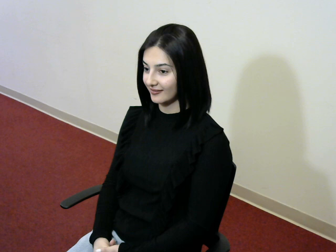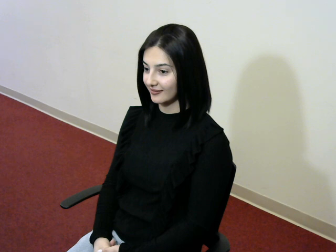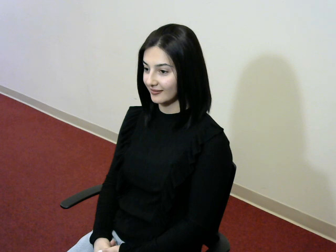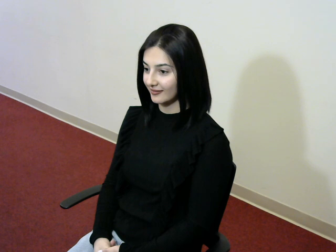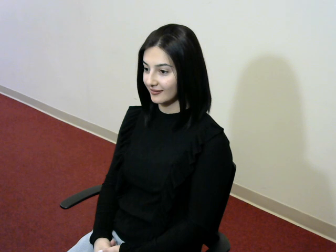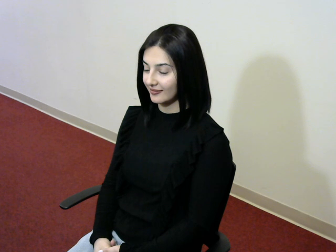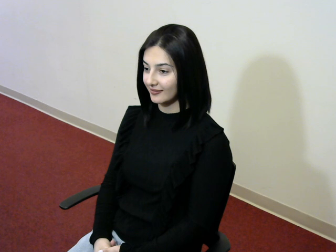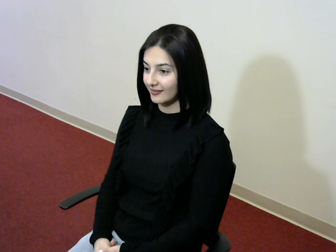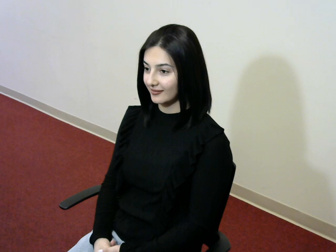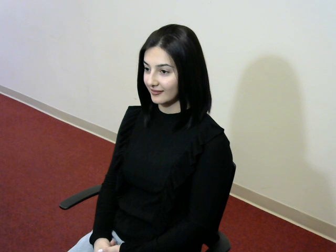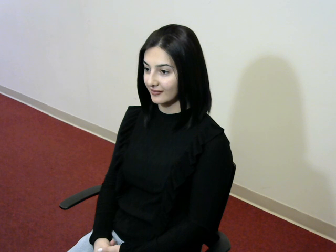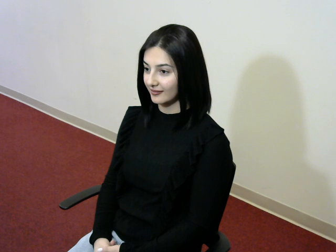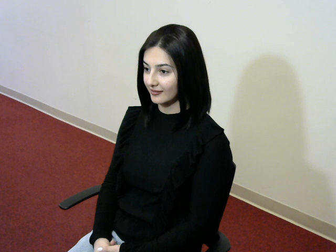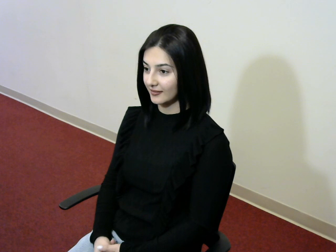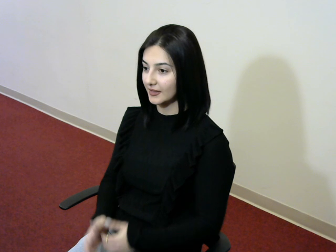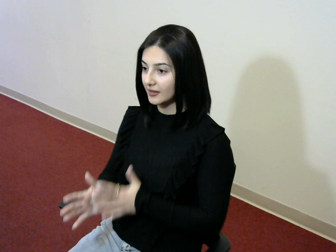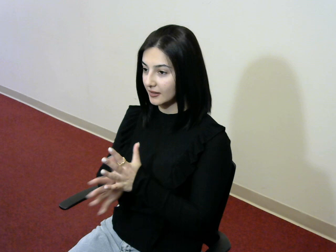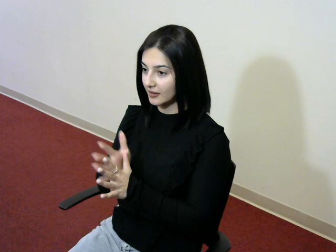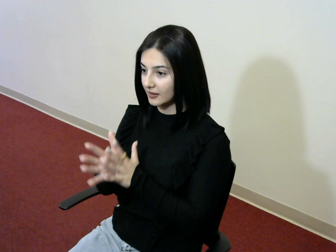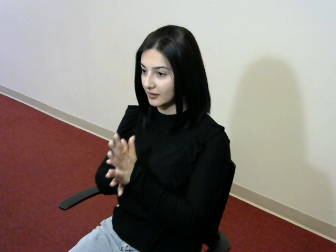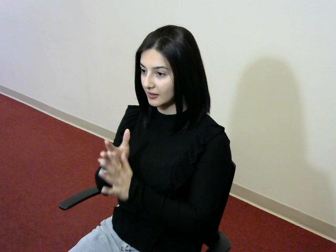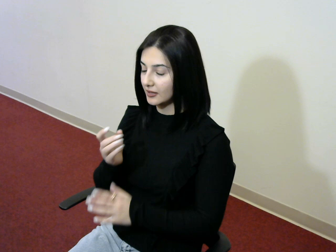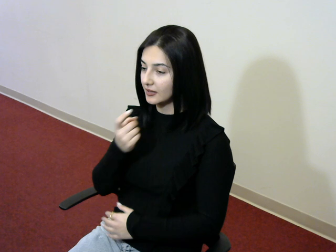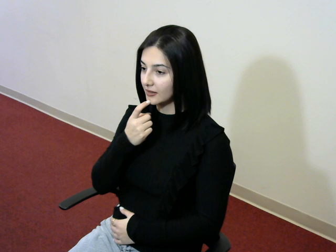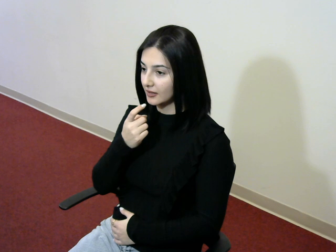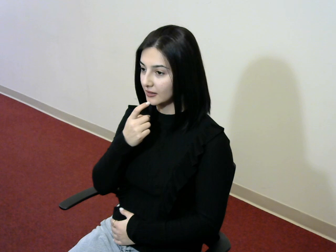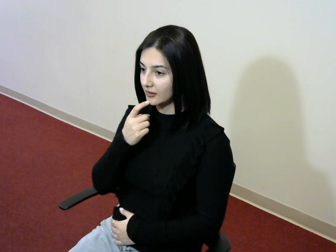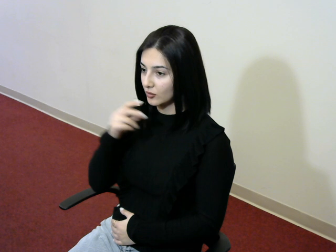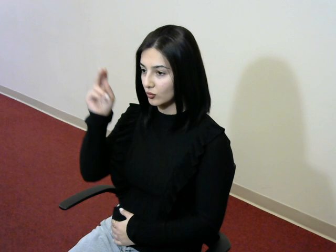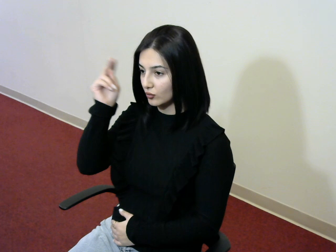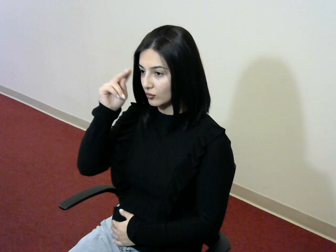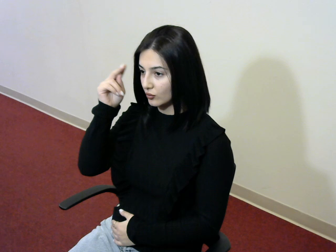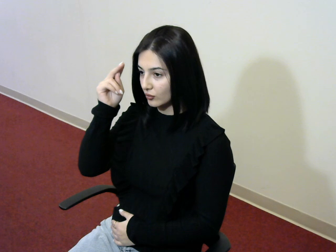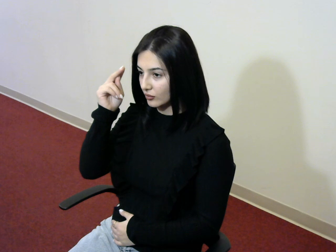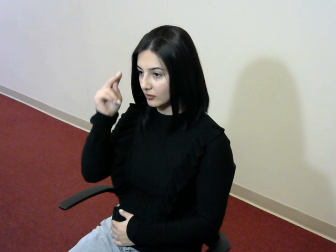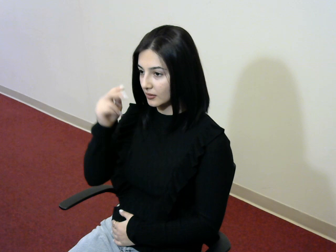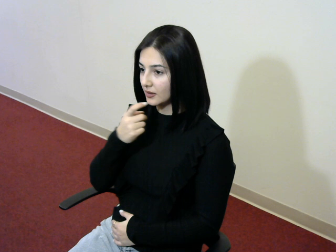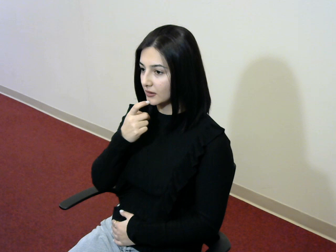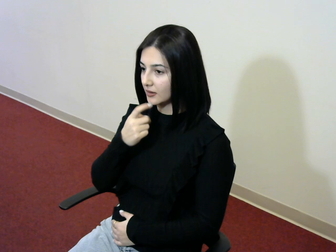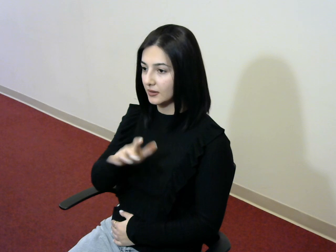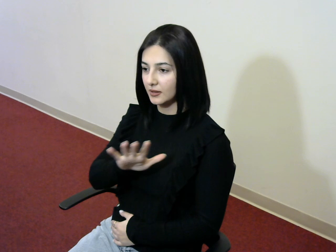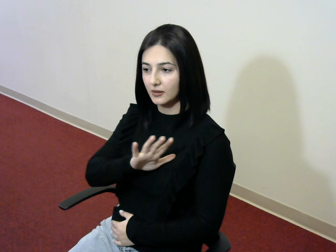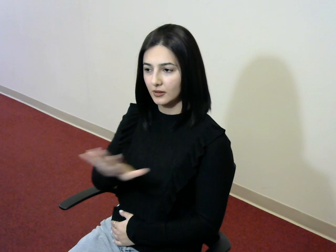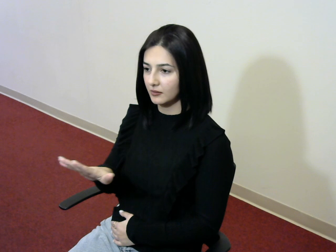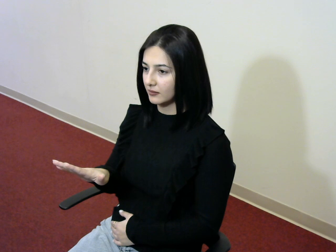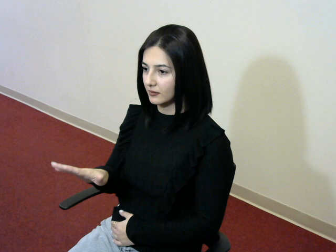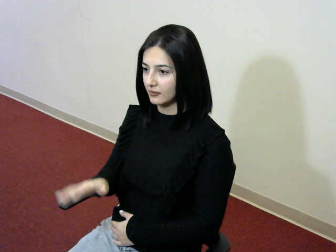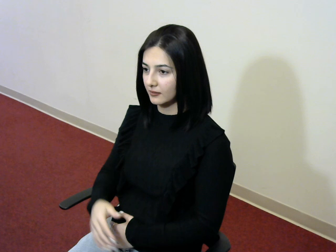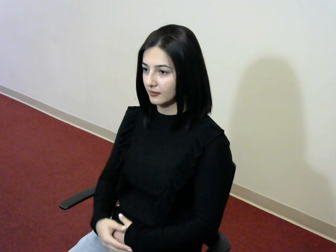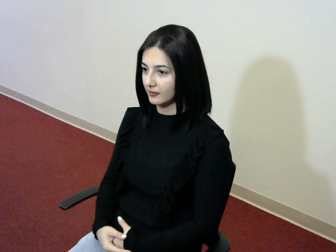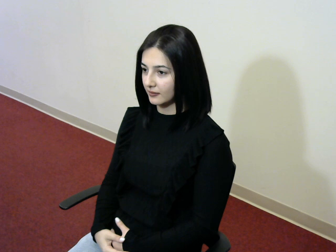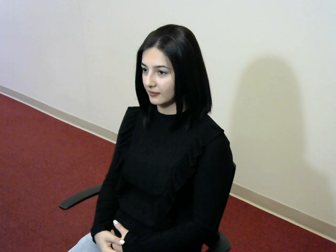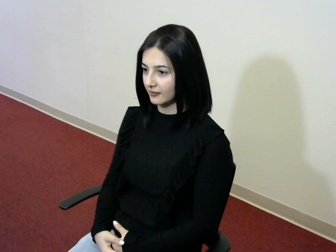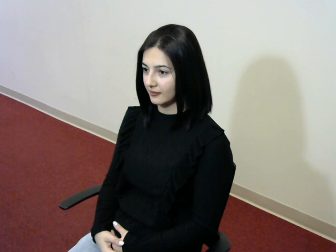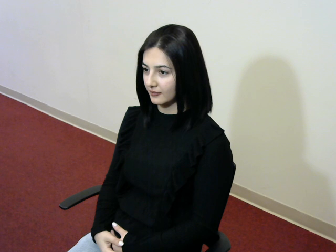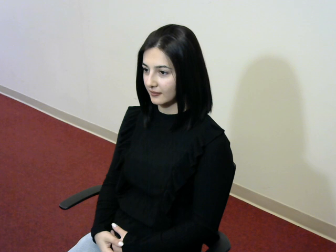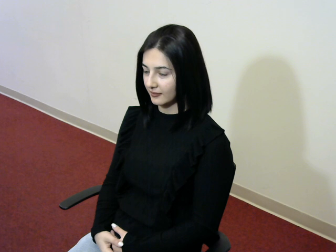İşarə dilini öyrənmək çətin deyil